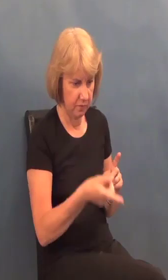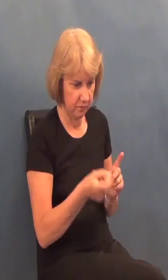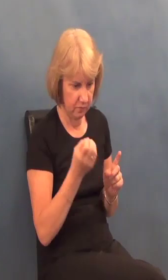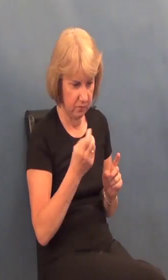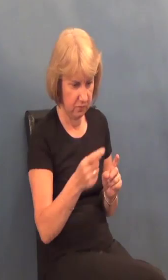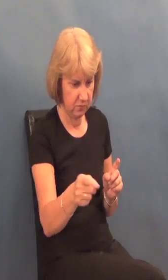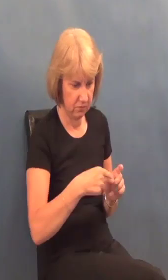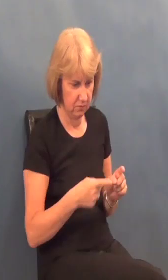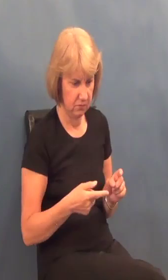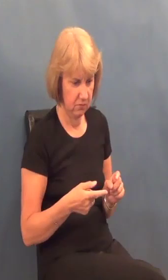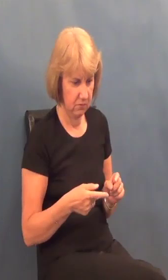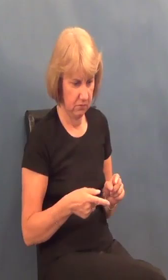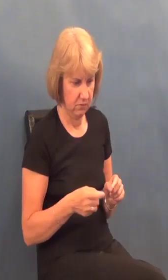Tędy jedzie pociąg.